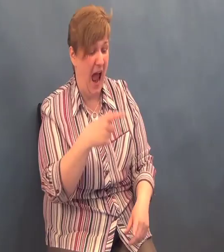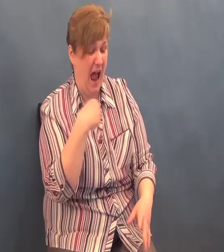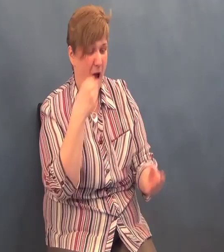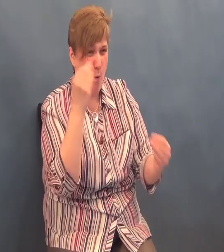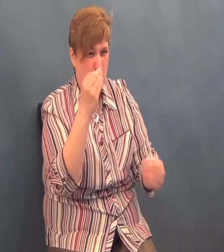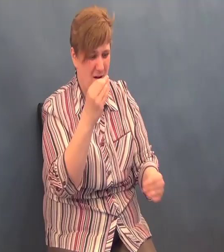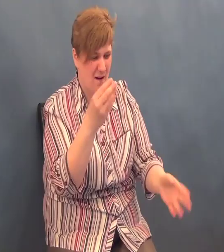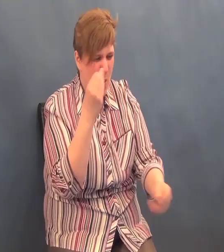Było tak blisko!